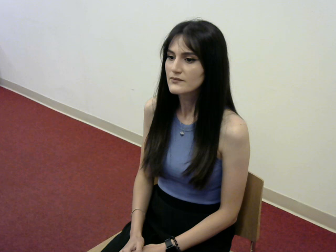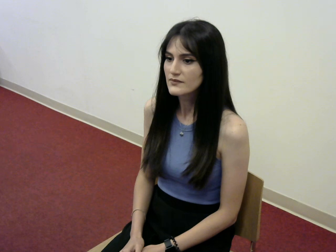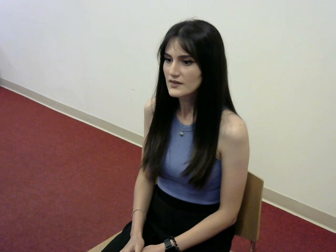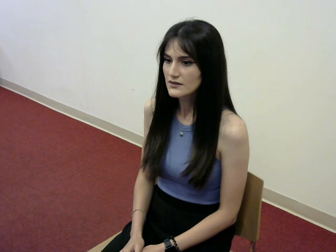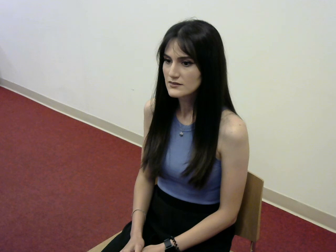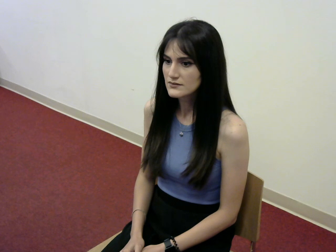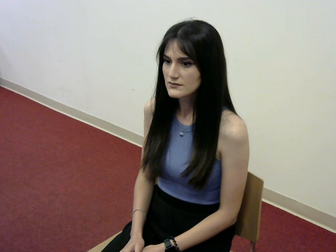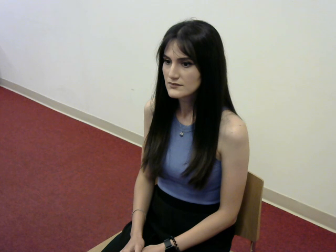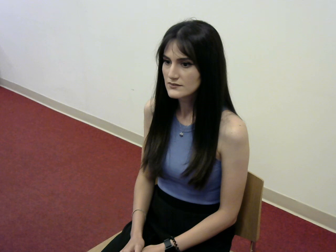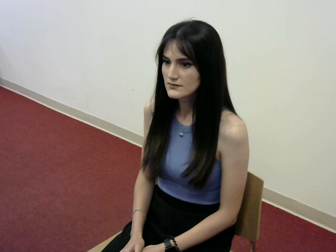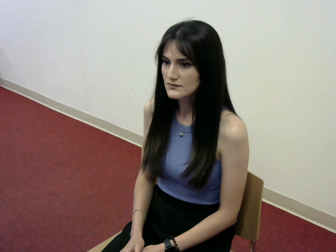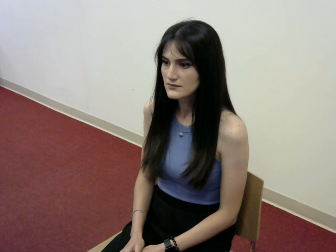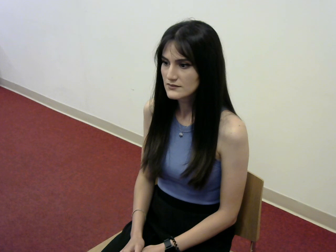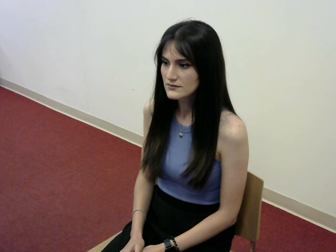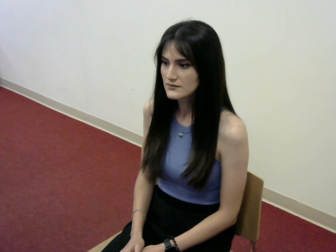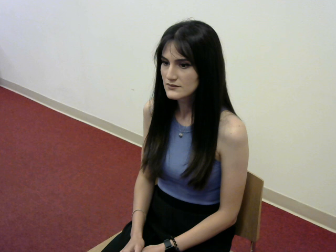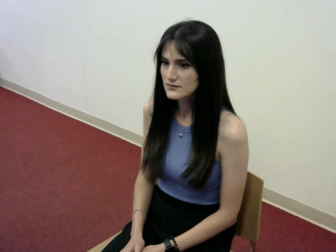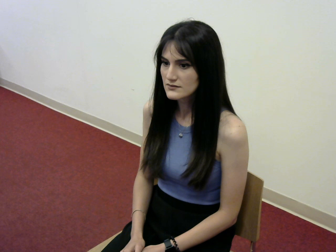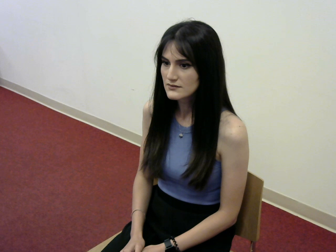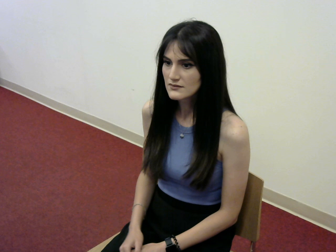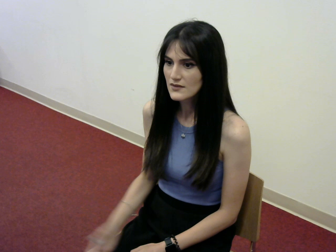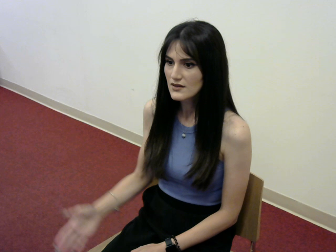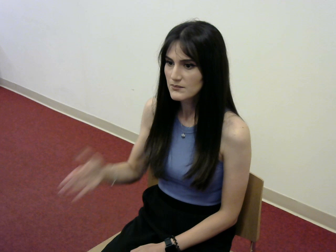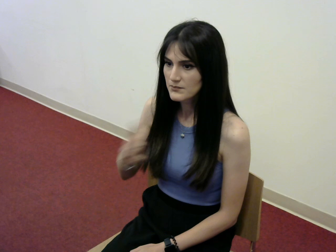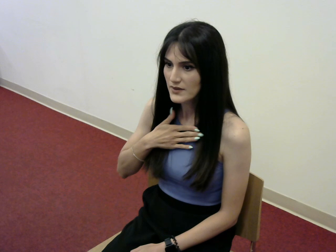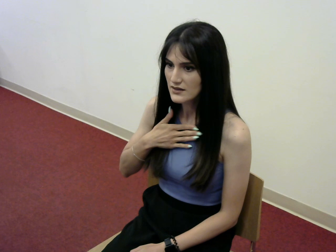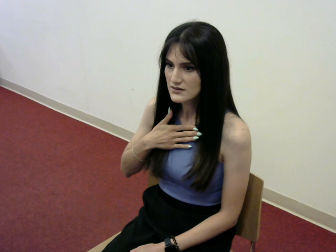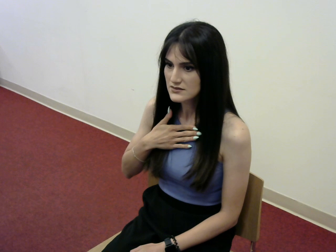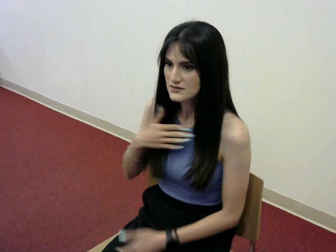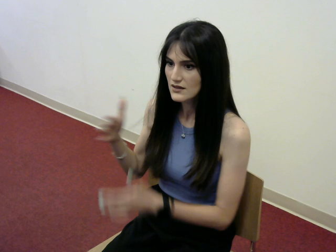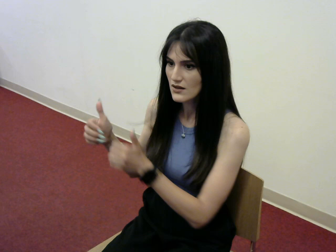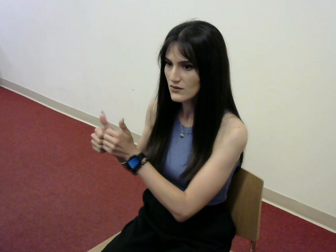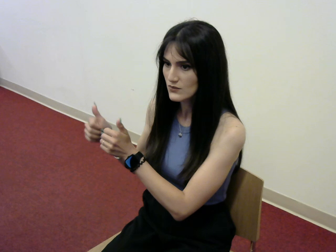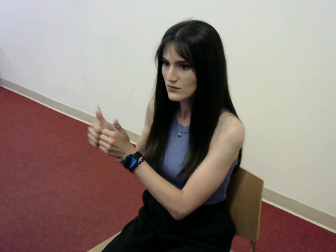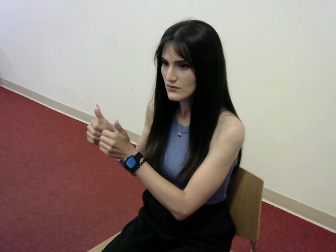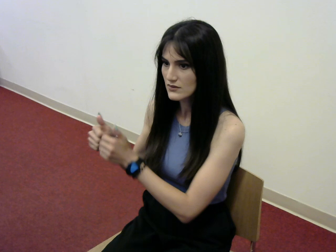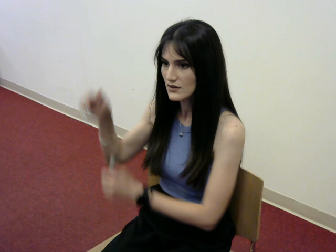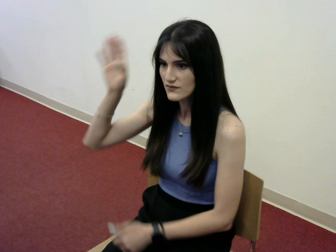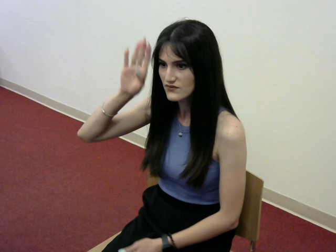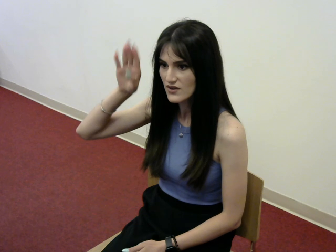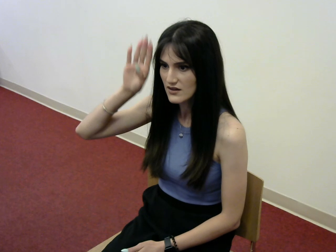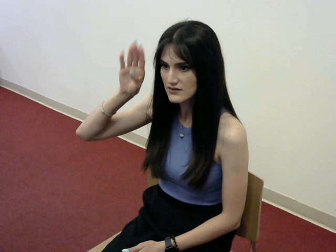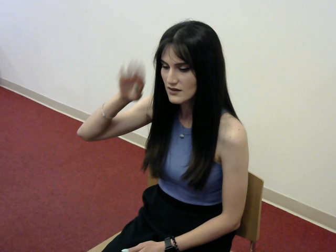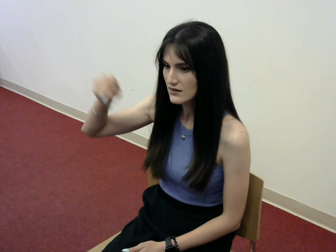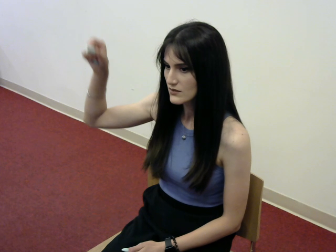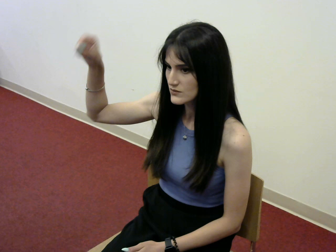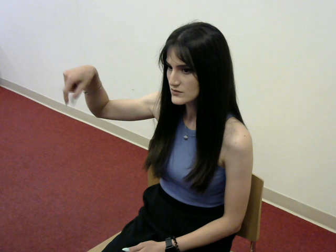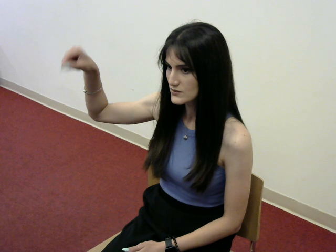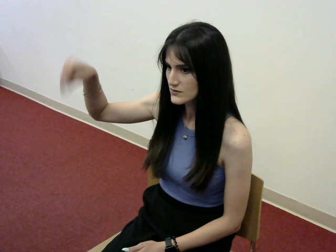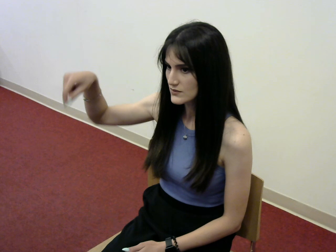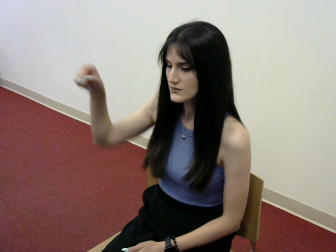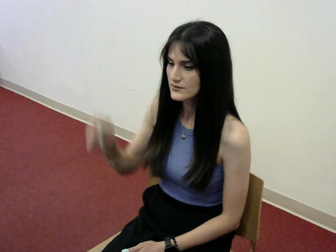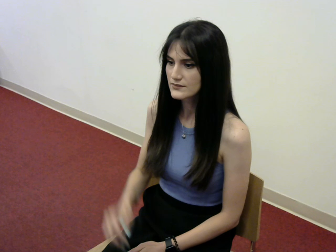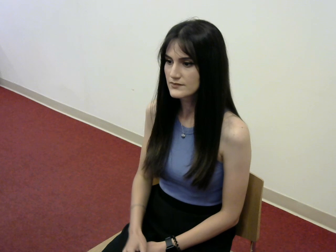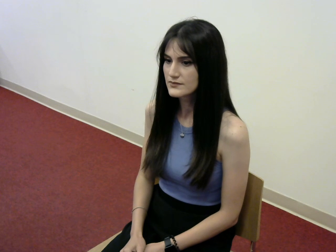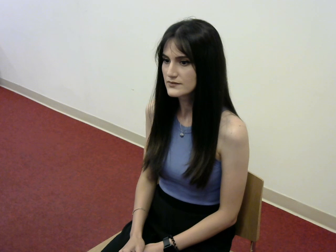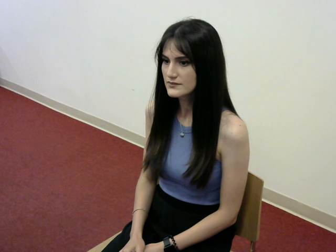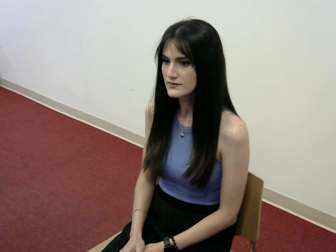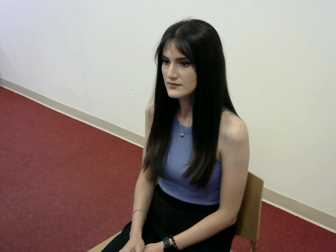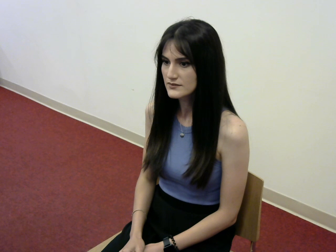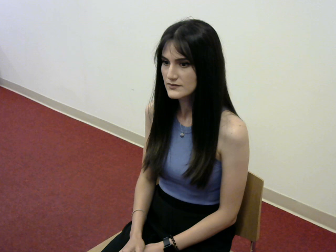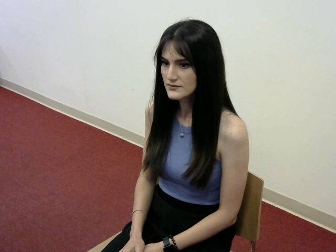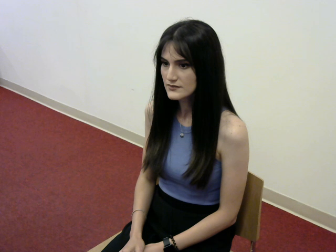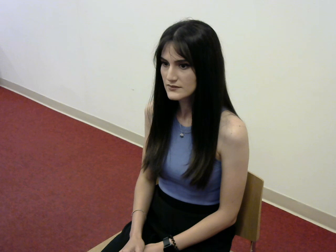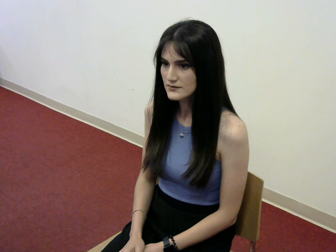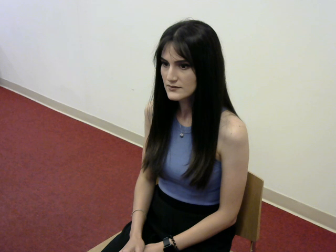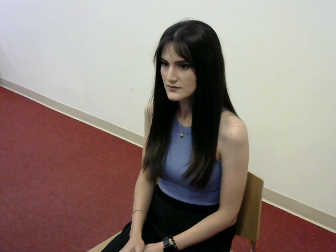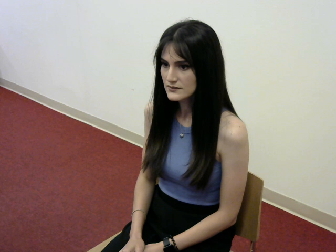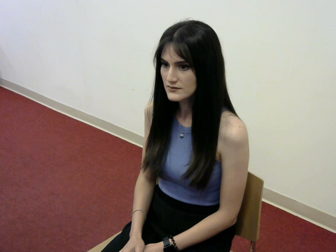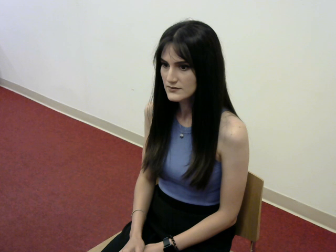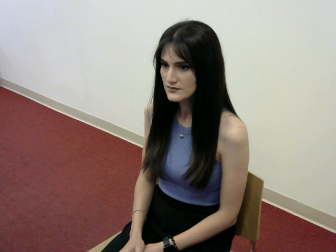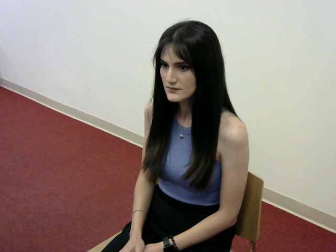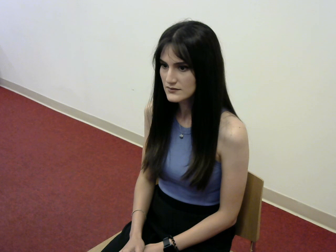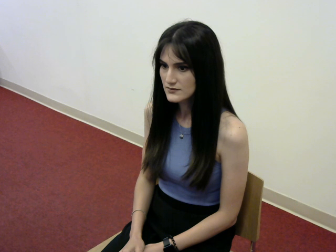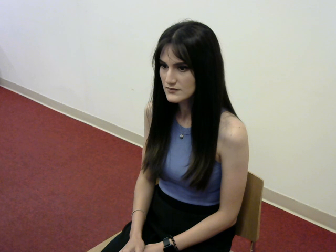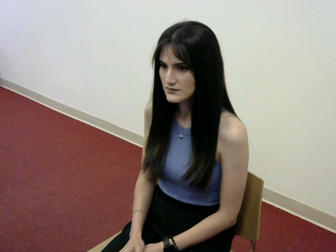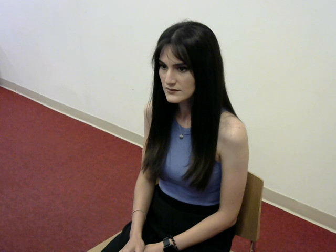Bizə qonşudan su damır